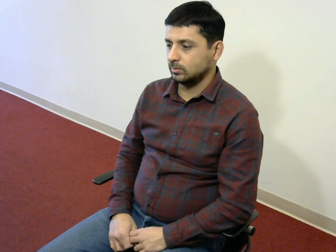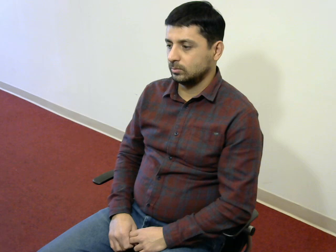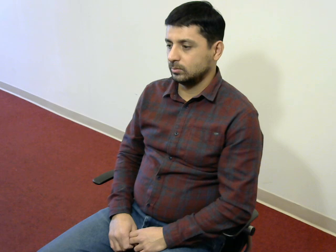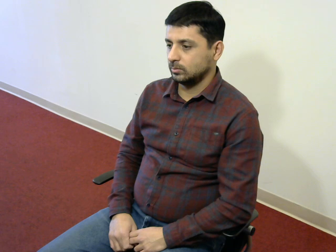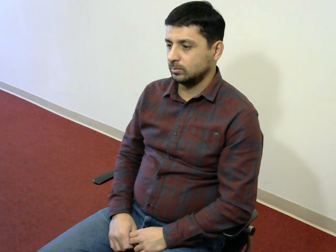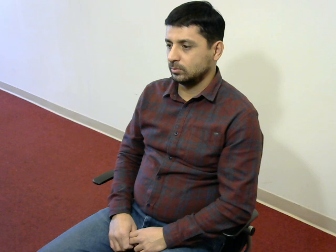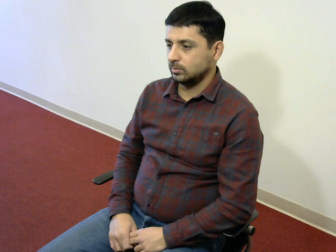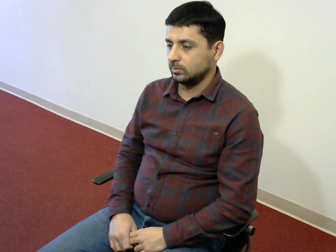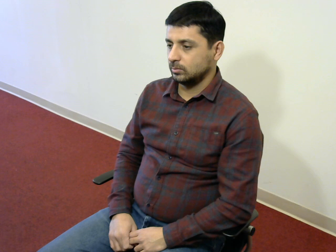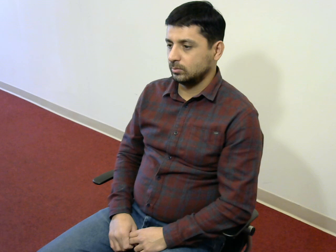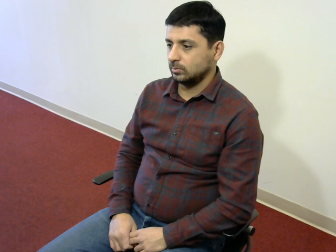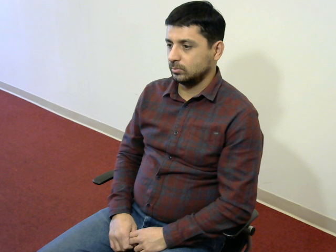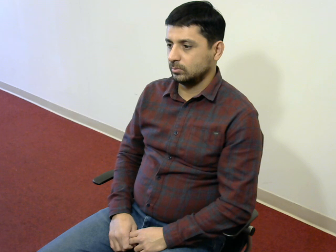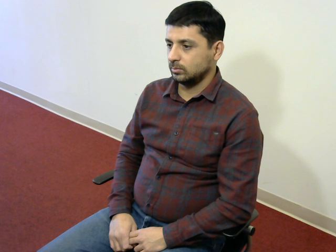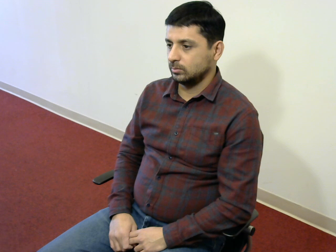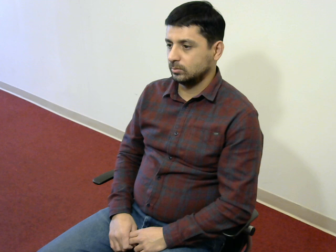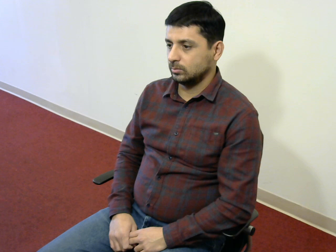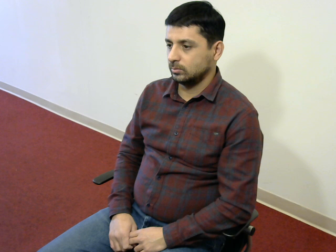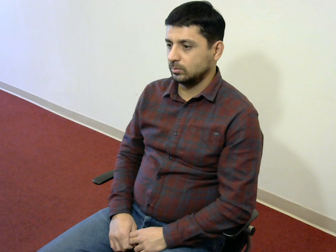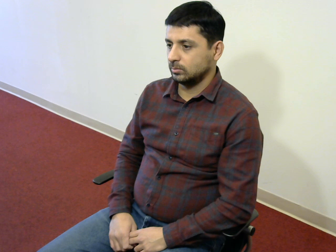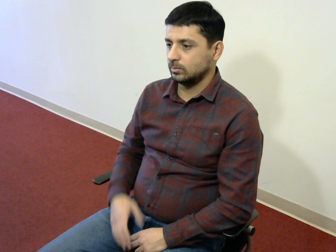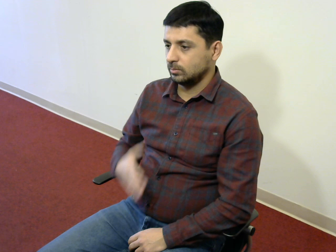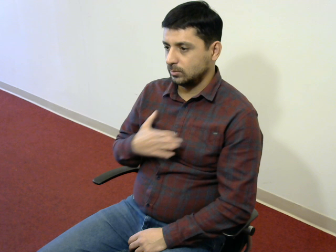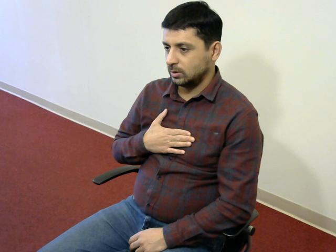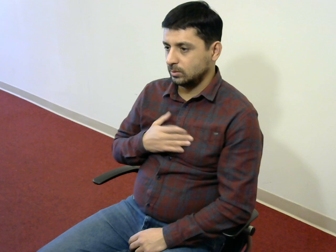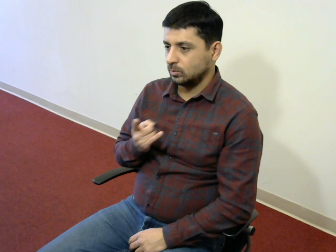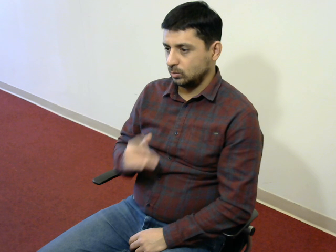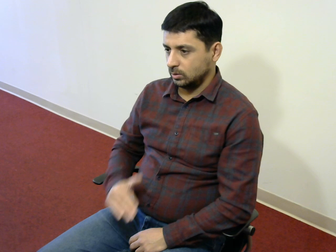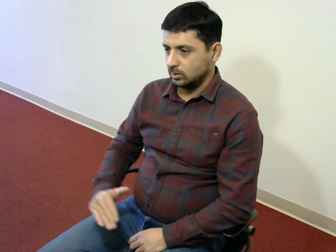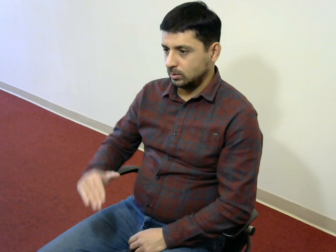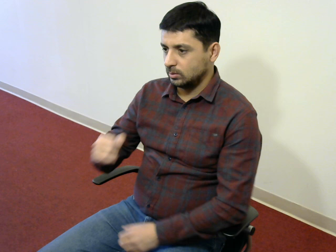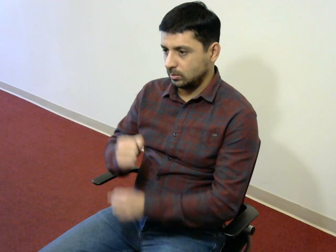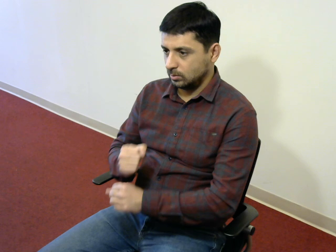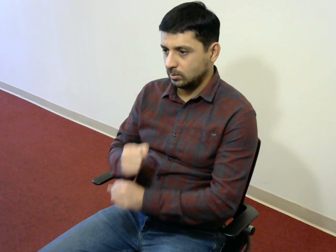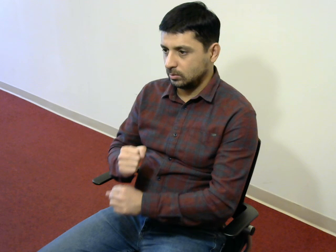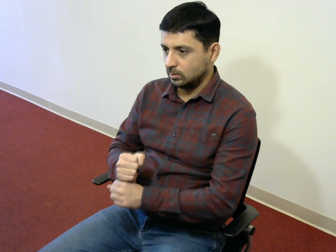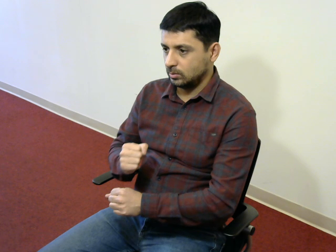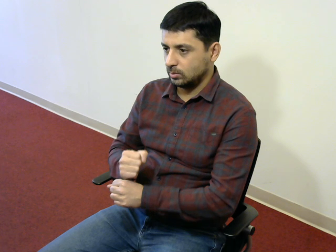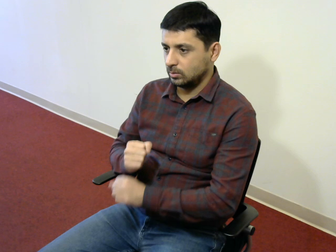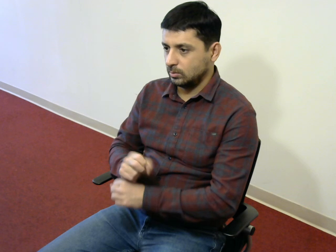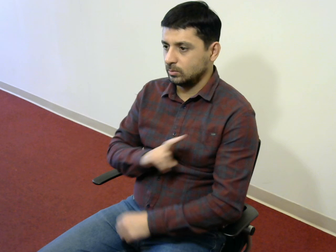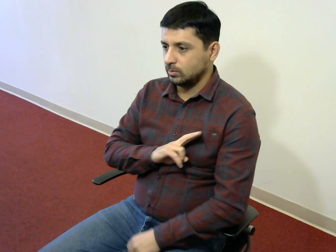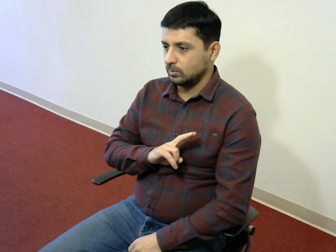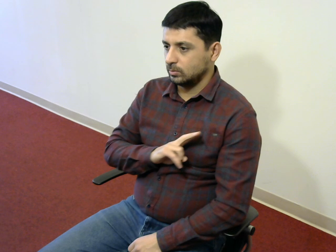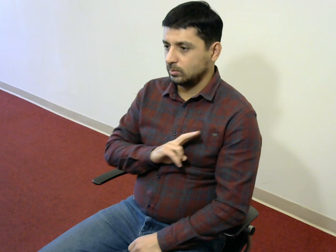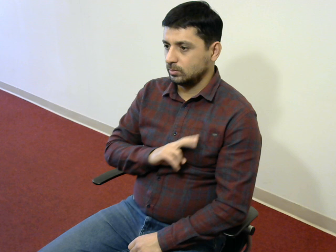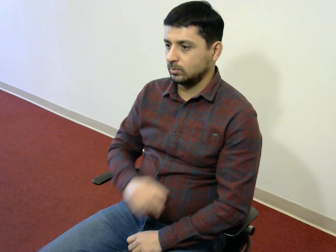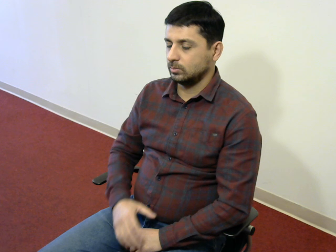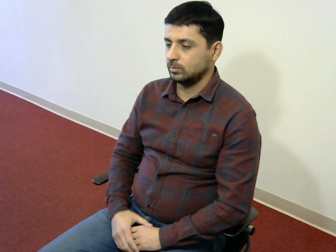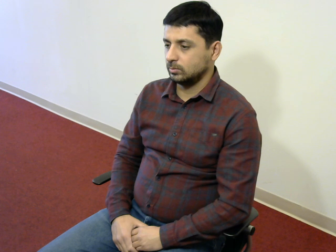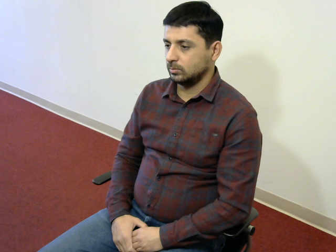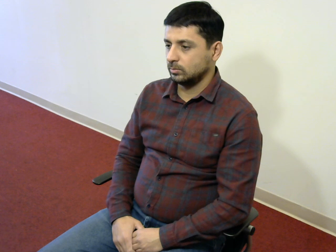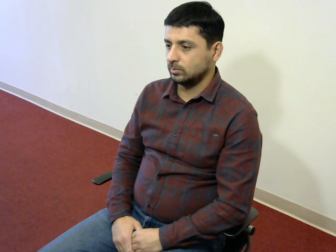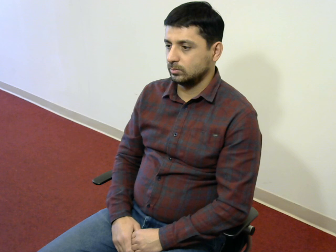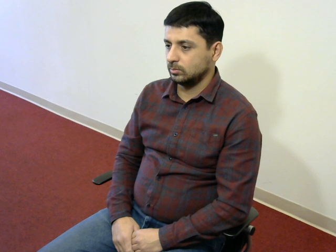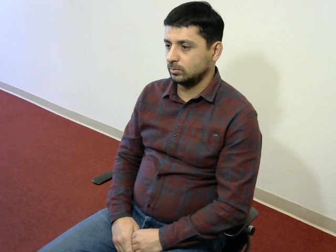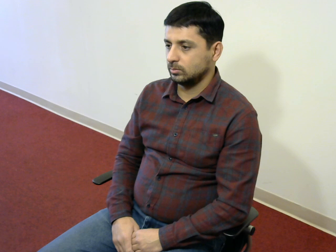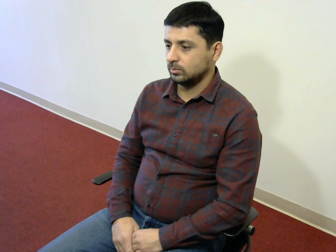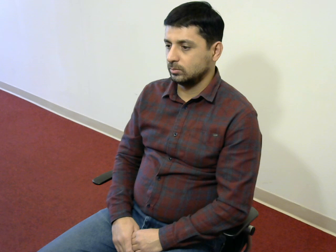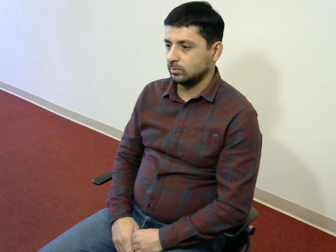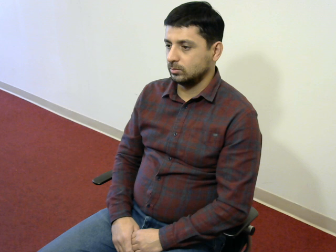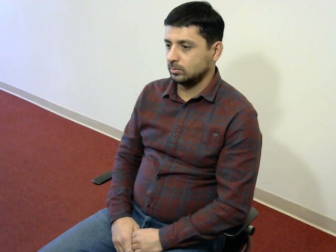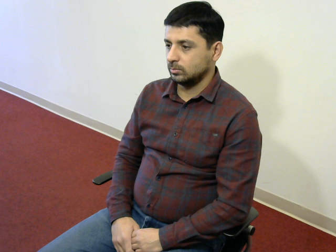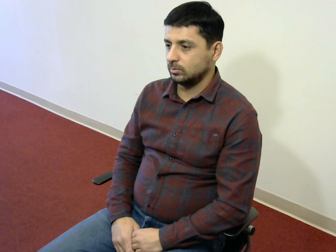Mən uşaqlarla işləməyi sevirəm